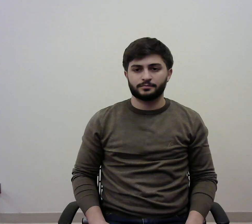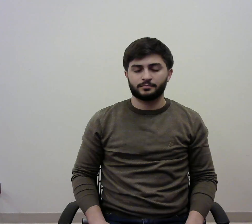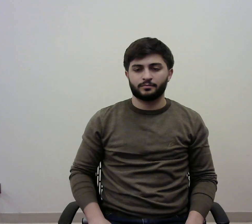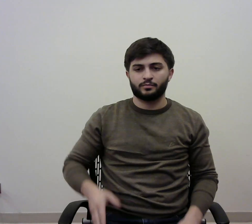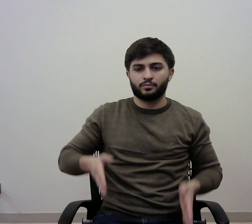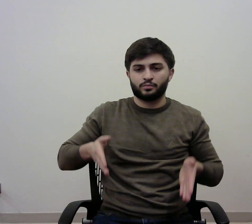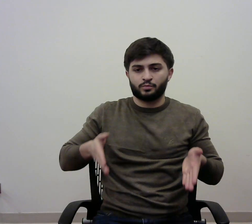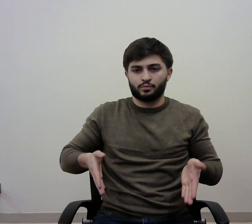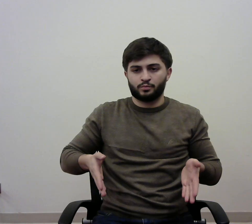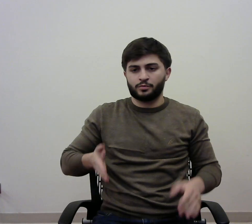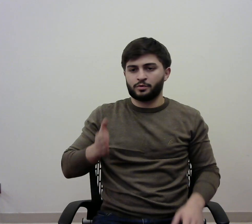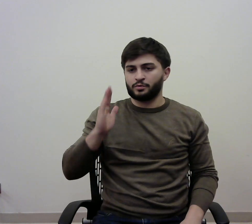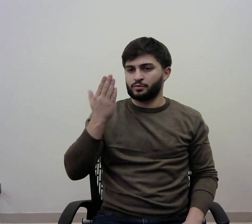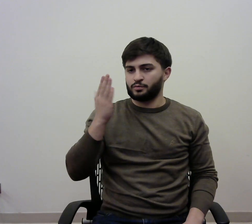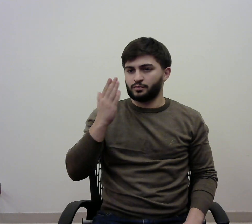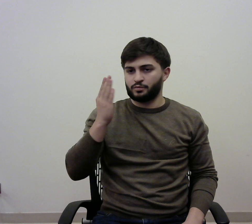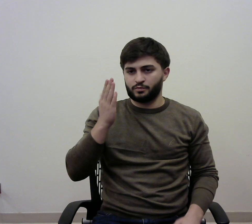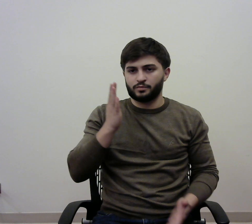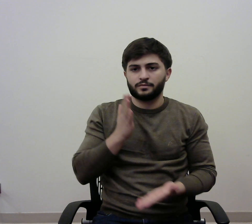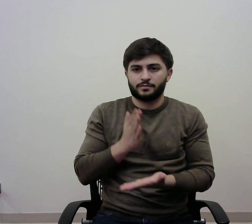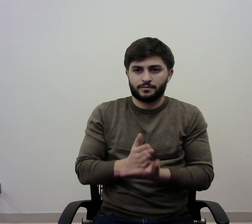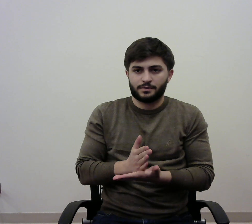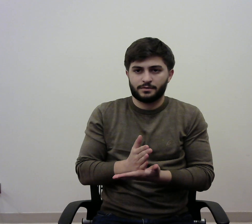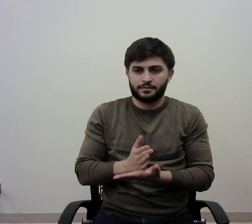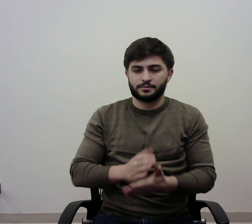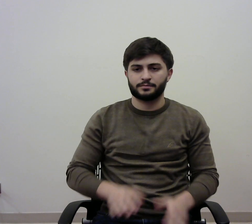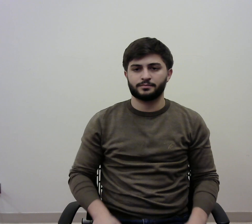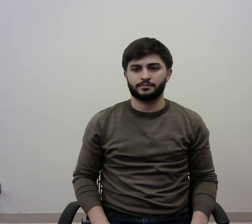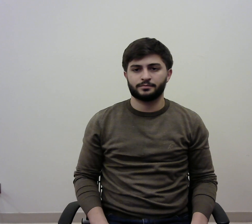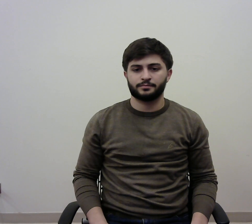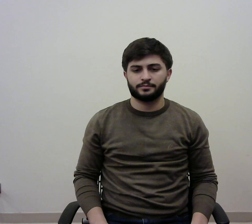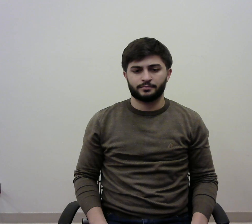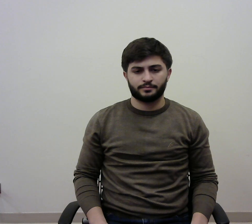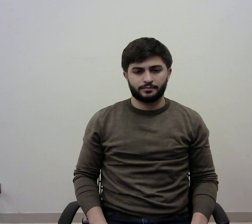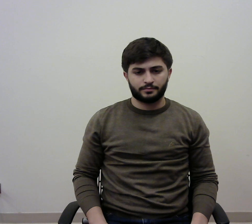Burda güzgü varmı?